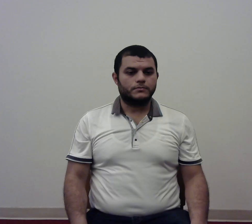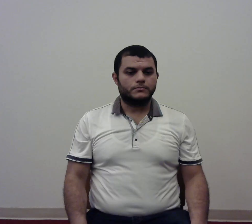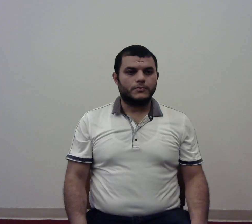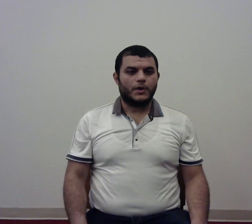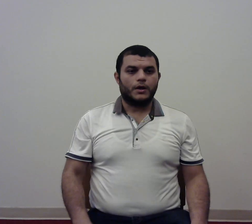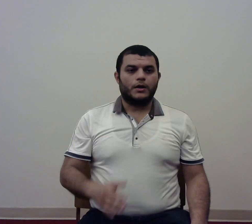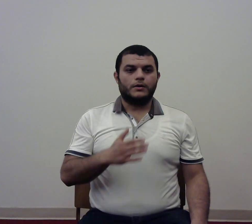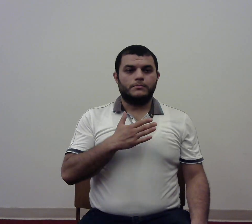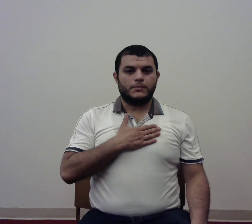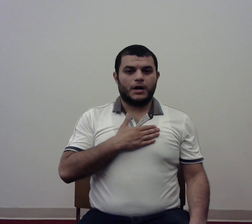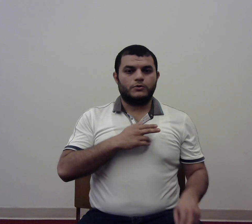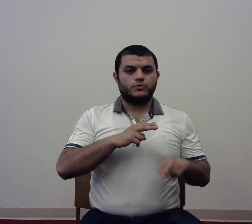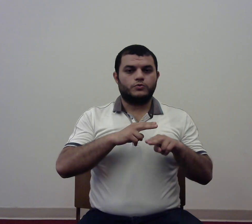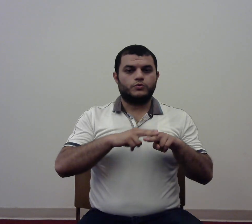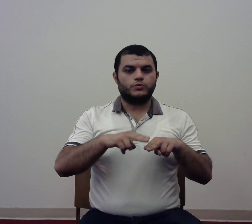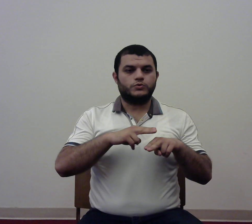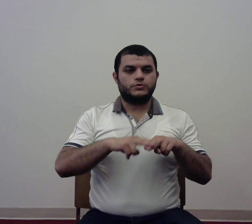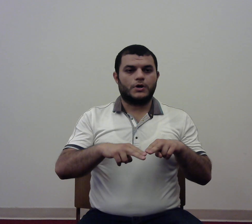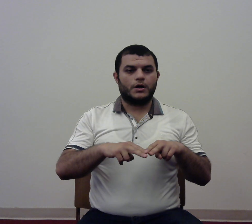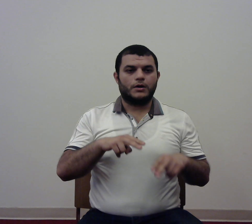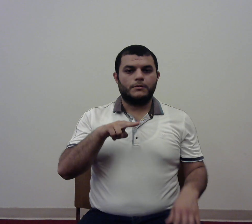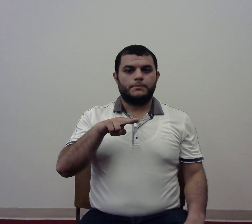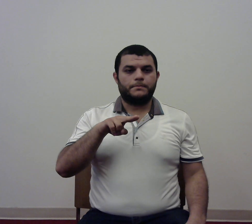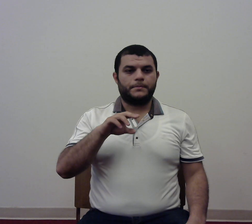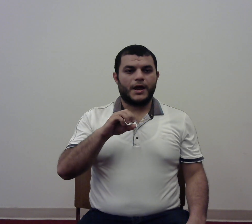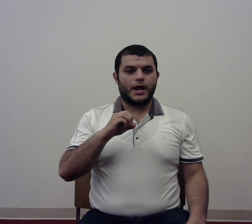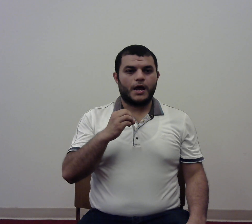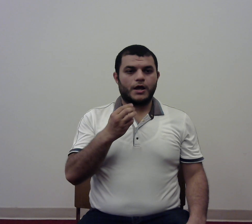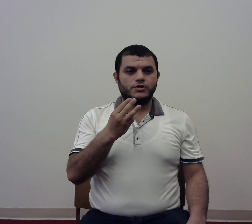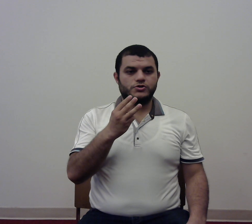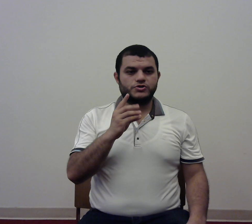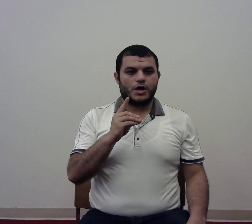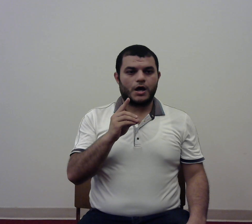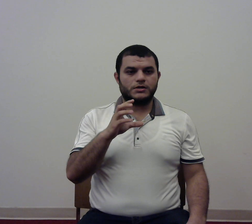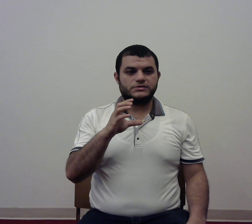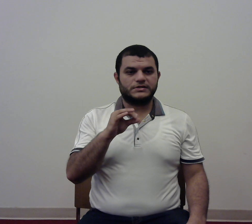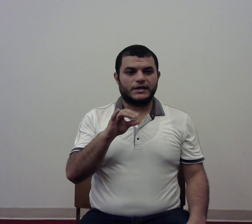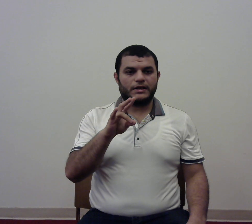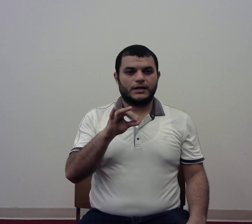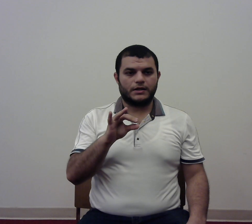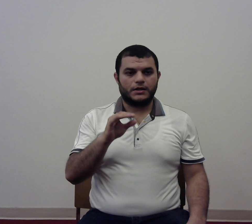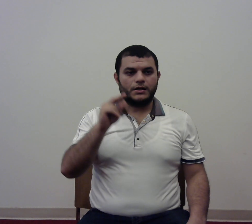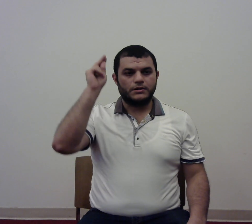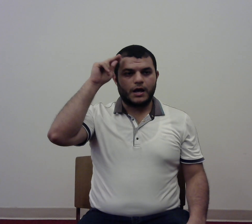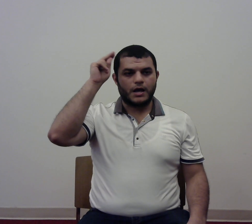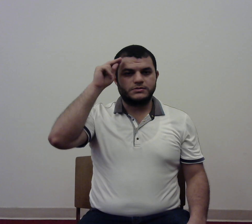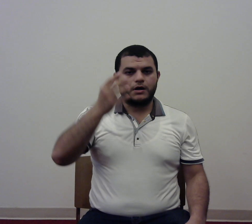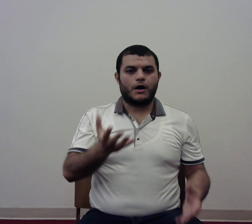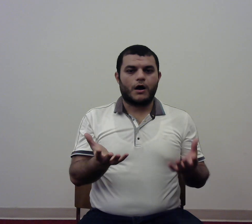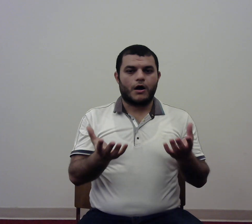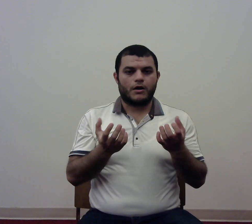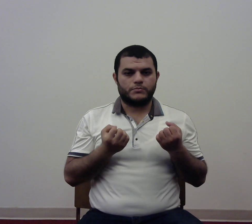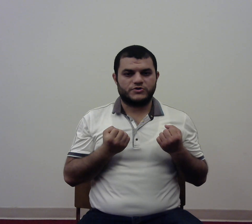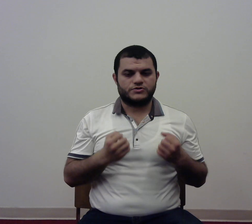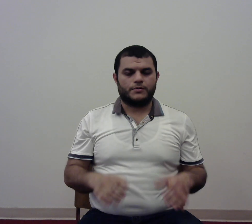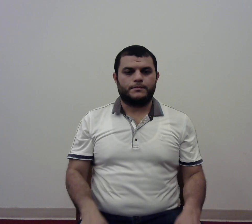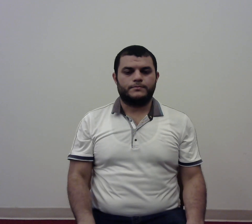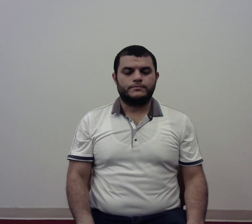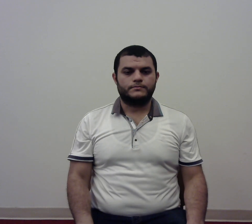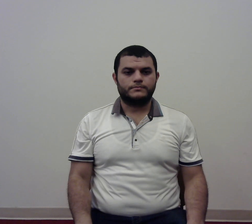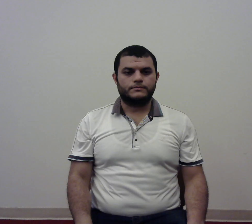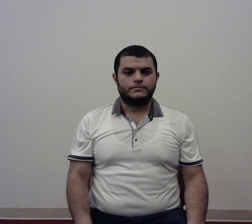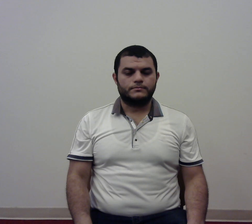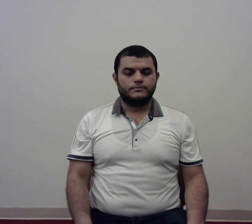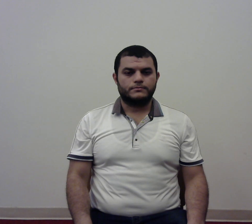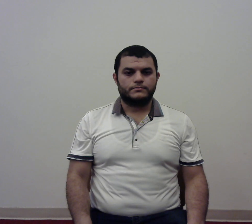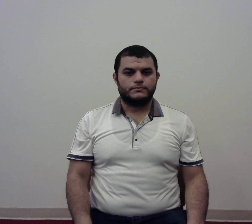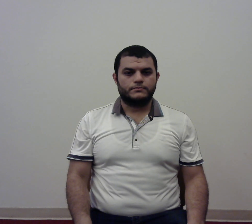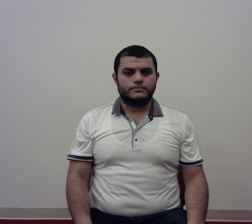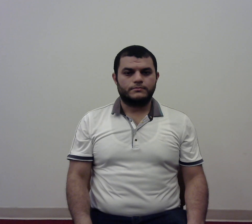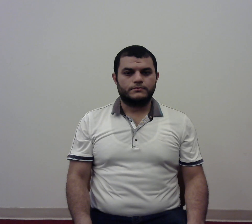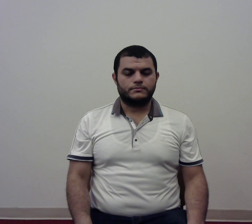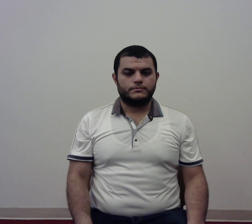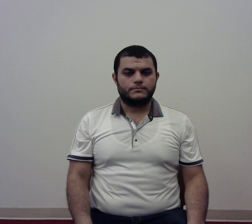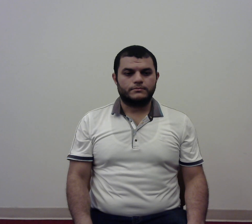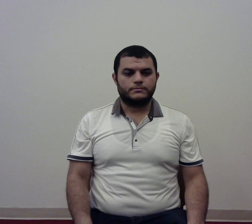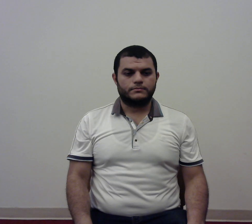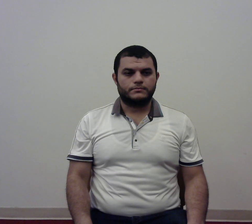Mən dülgər peşəsinin təhsilini almışam